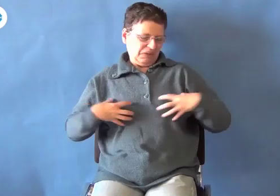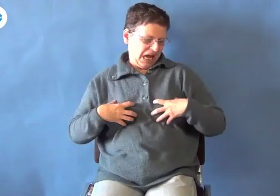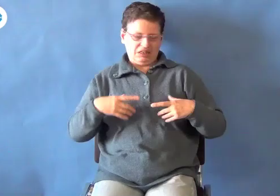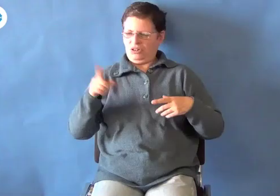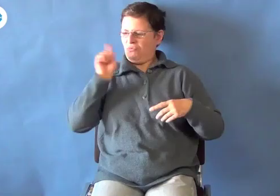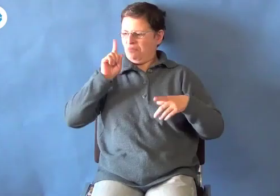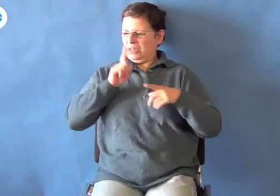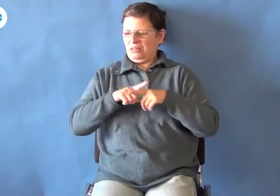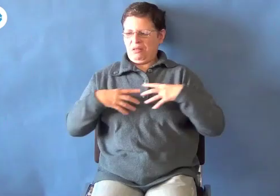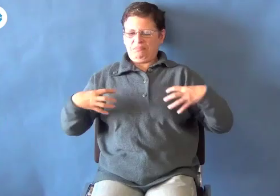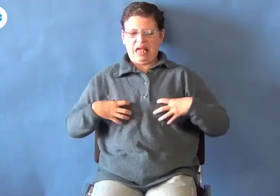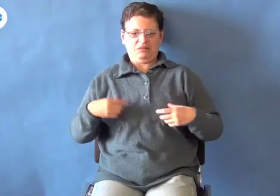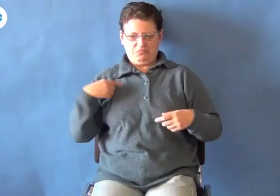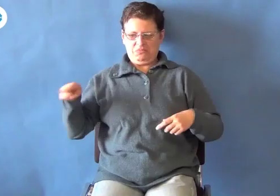U obojga widać piersi.